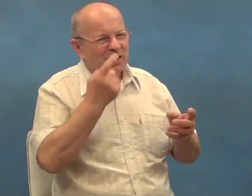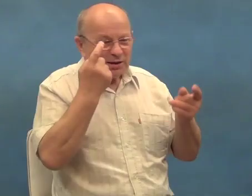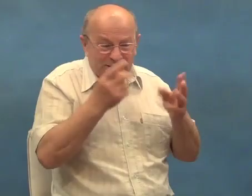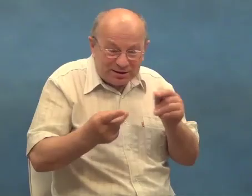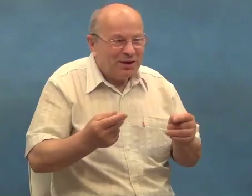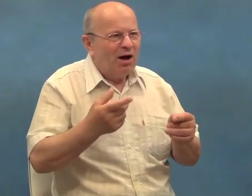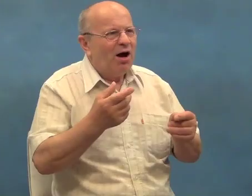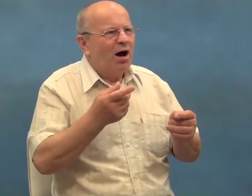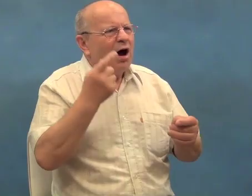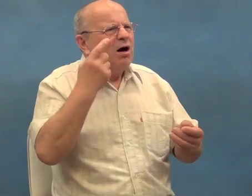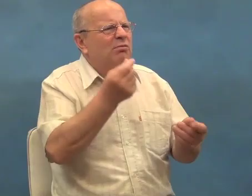Zaczęli szukać możliwości zarobku.